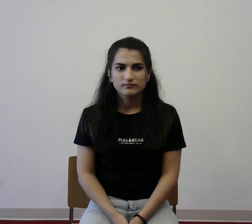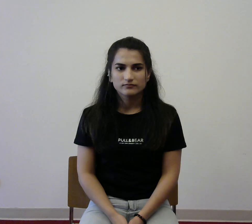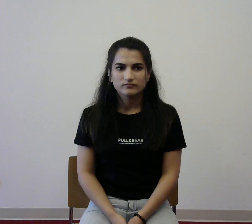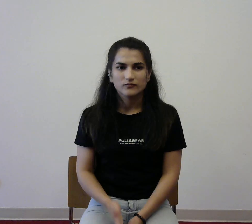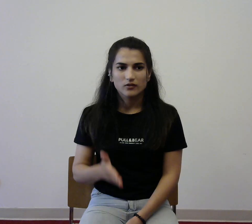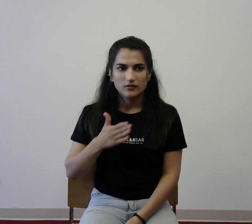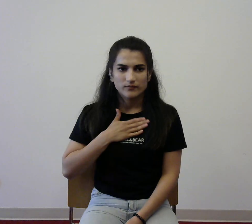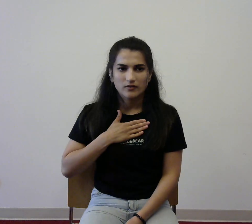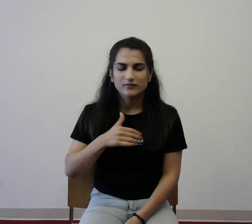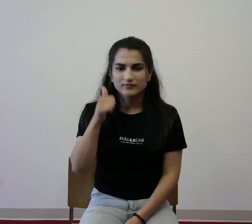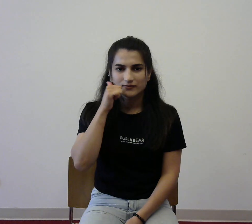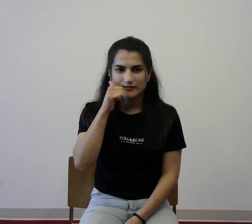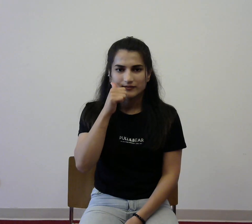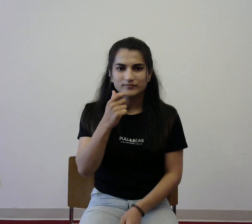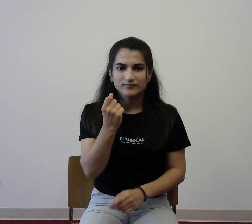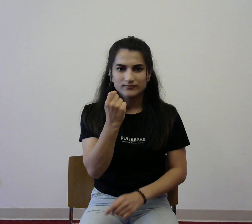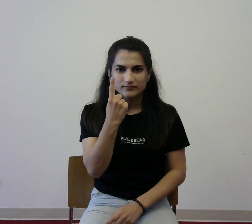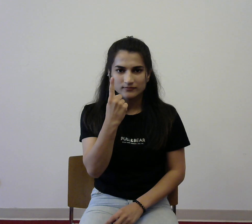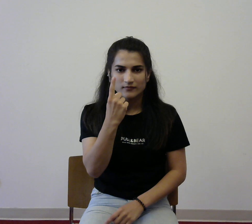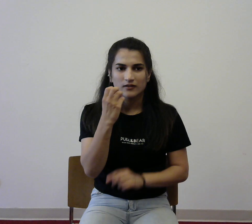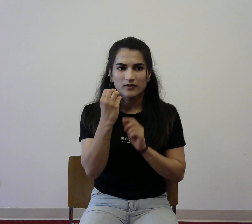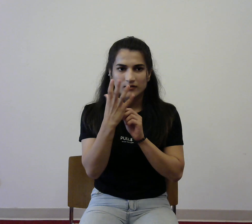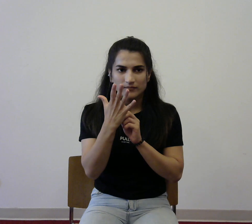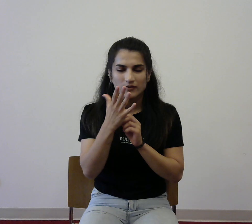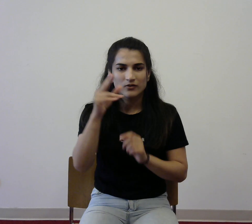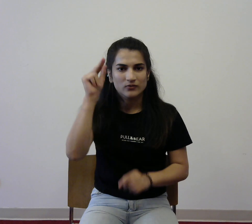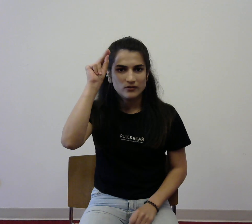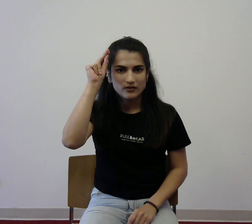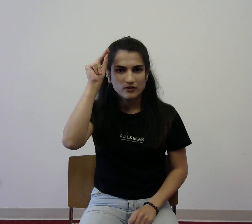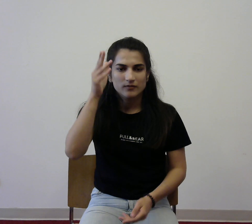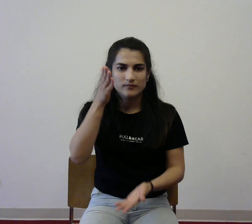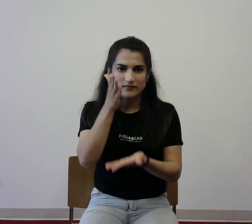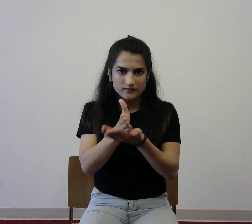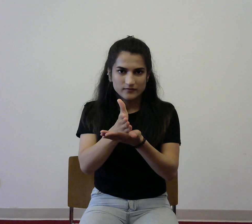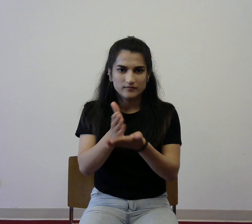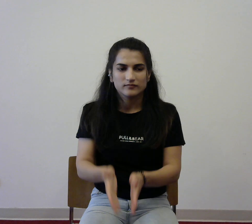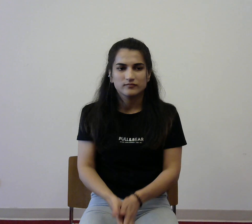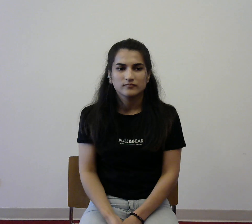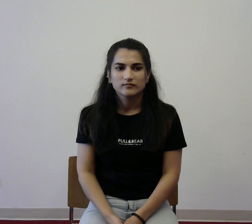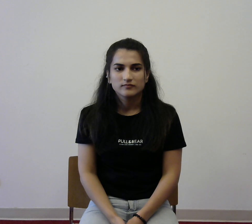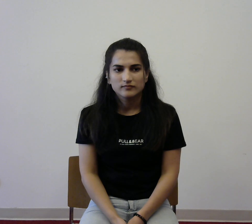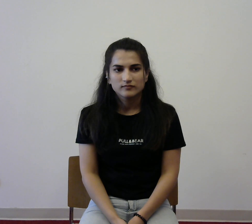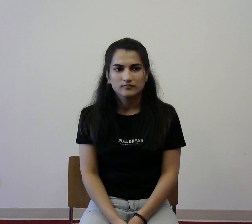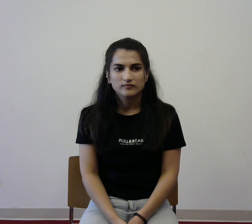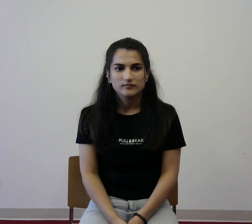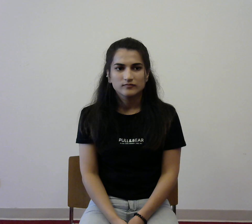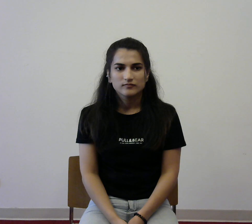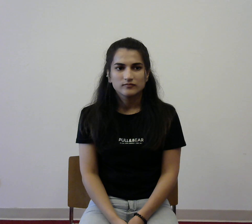Mənim sabah 11:15-də dərsim var